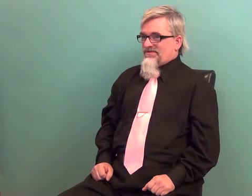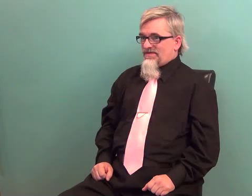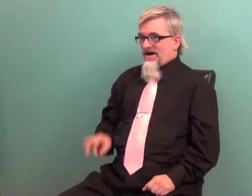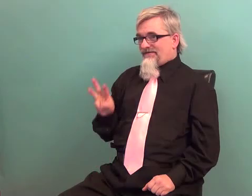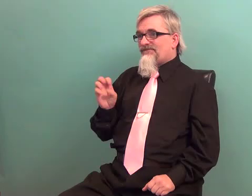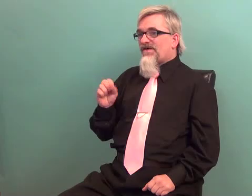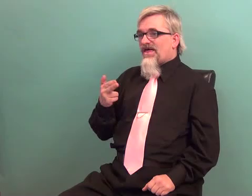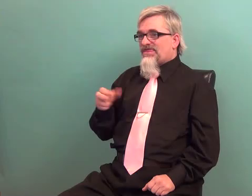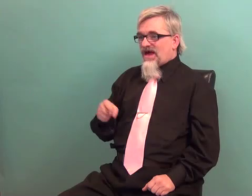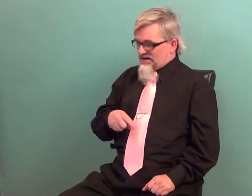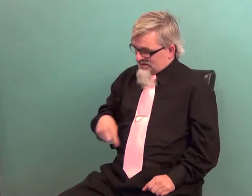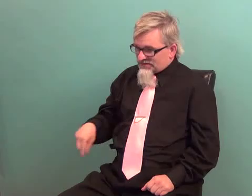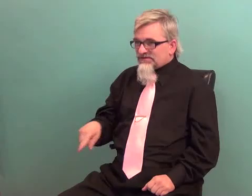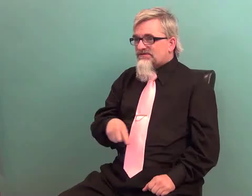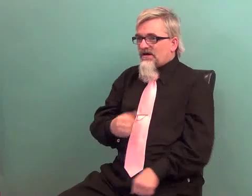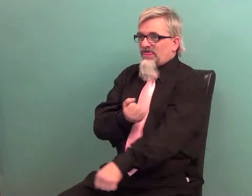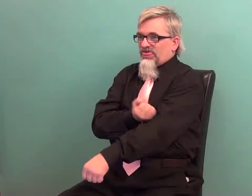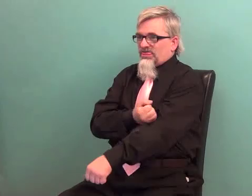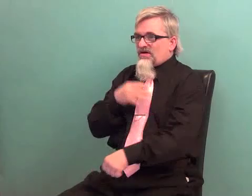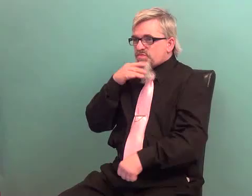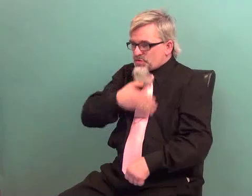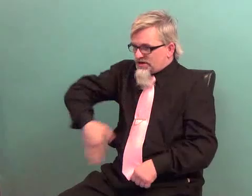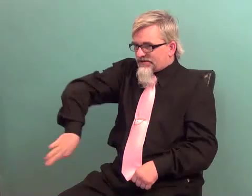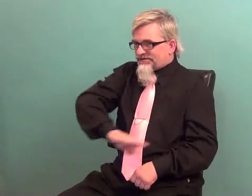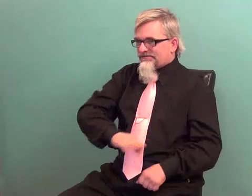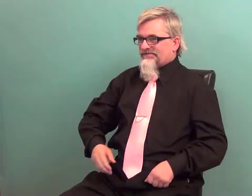W wannie mogą być rozsypane narkotyki.